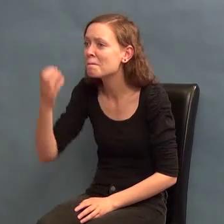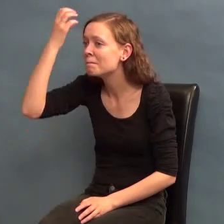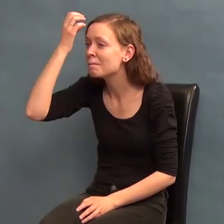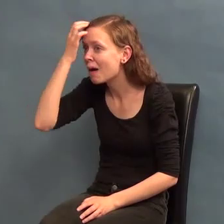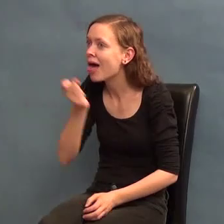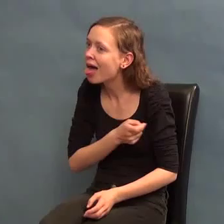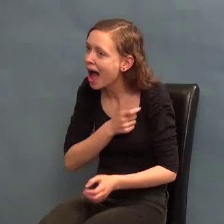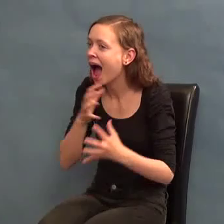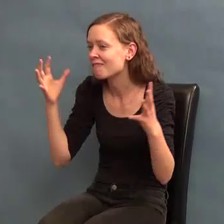Ta z małym jabłkiem na głowie bała się.